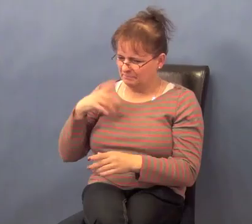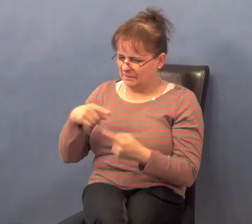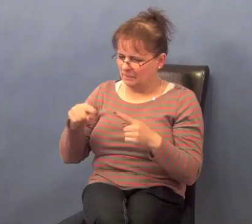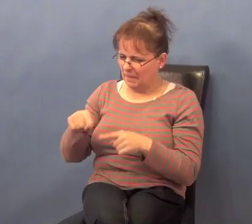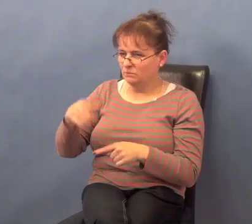To niebezpieczne.